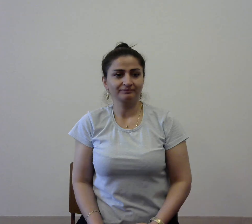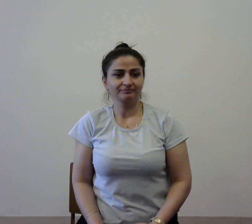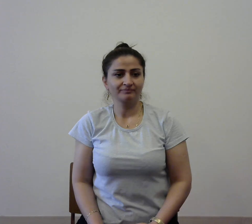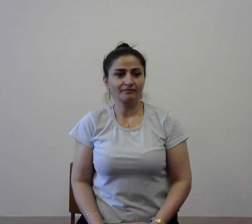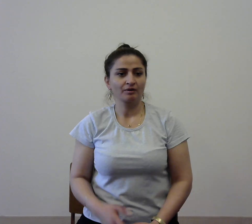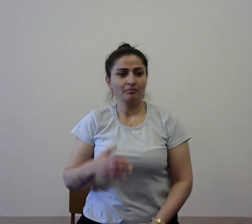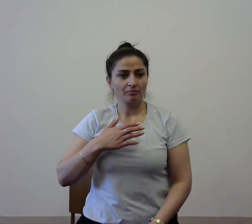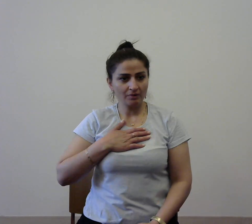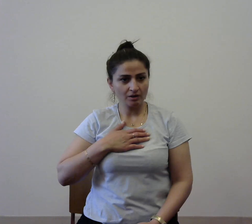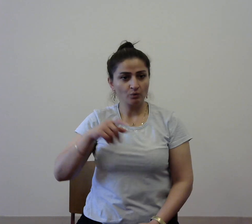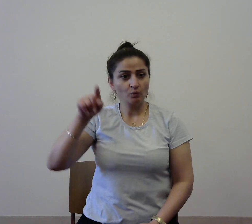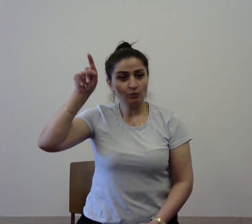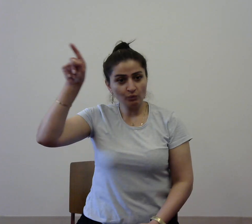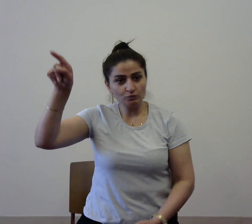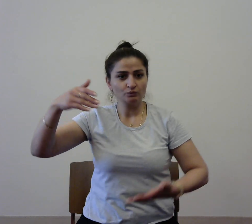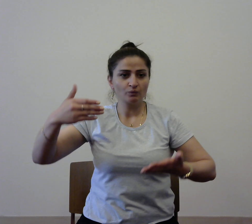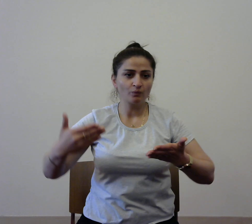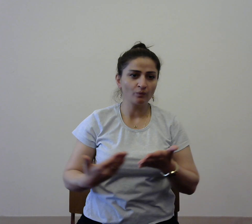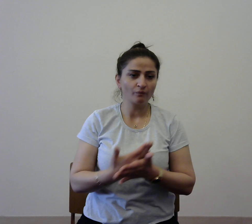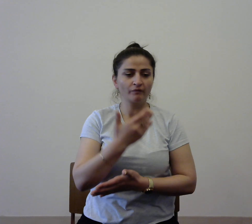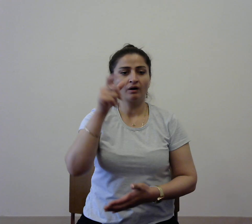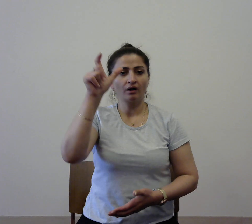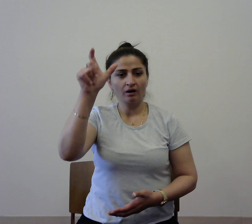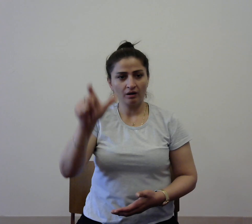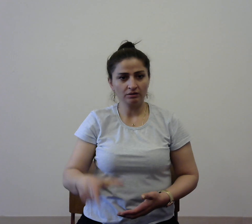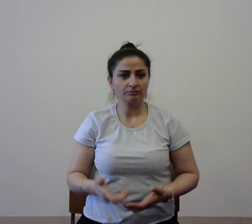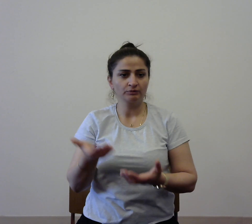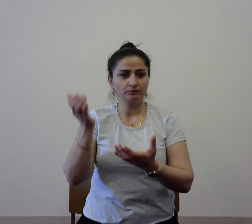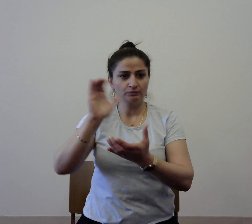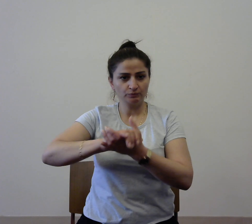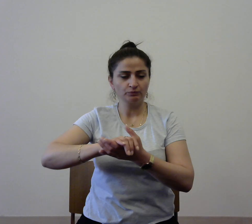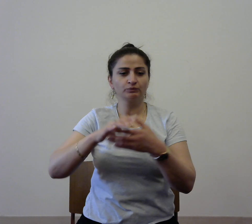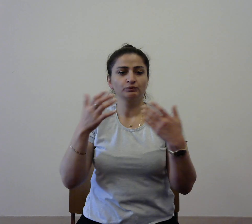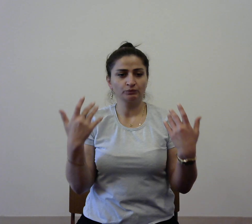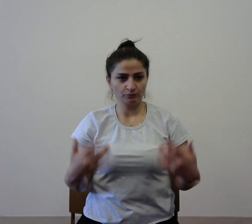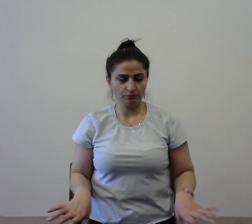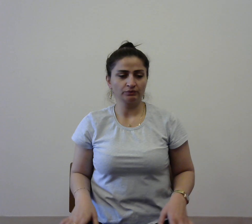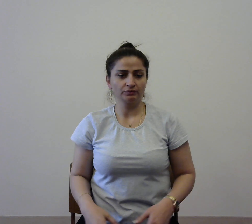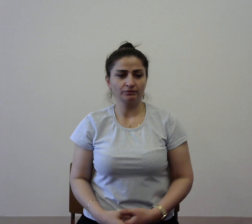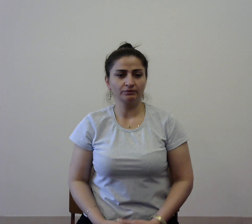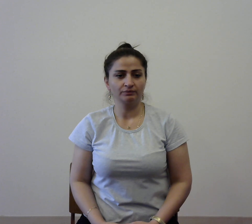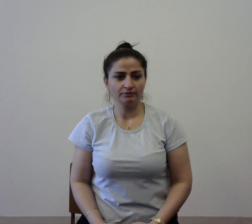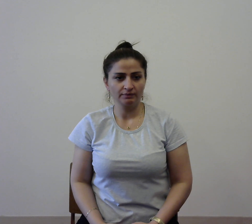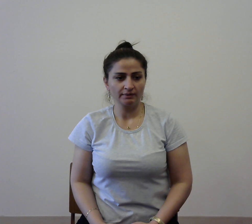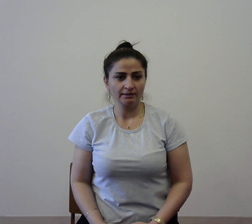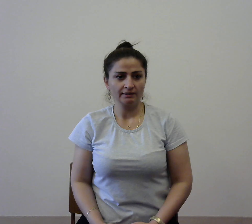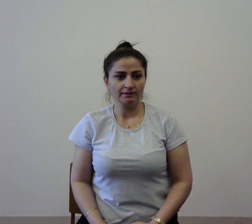Mən orda yeni insanlarla tanış oldum